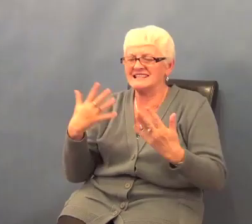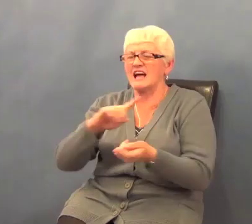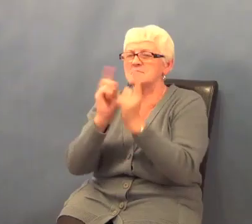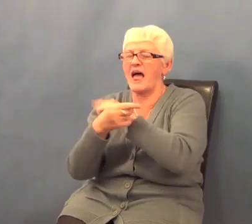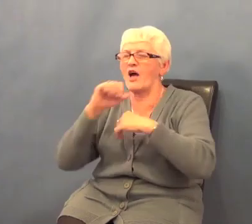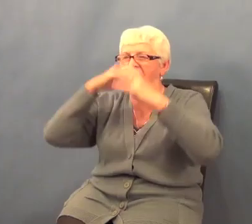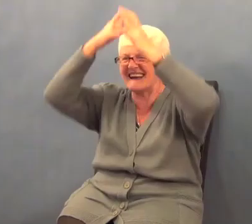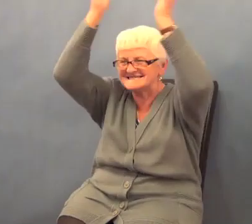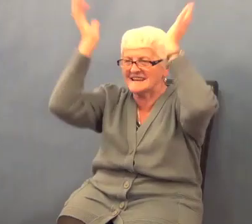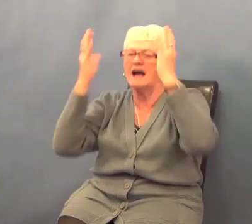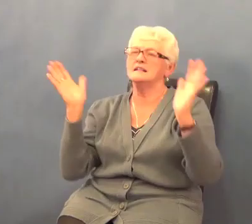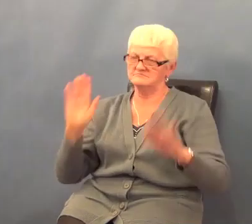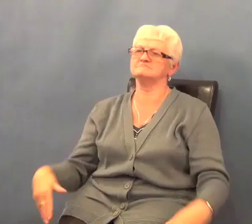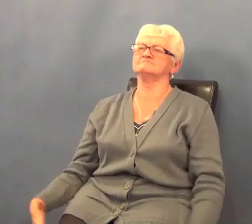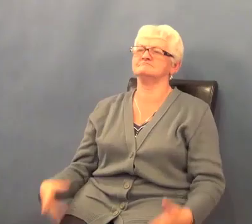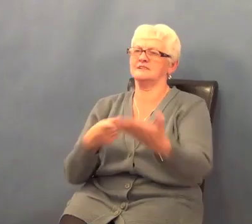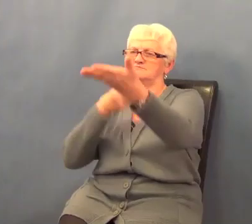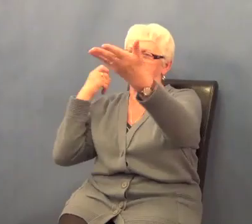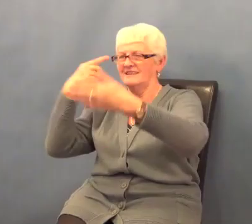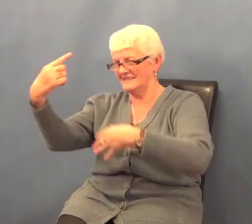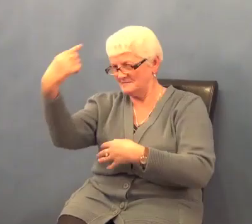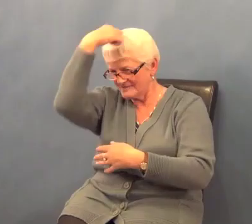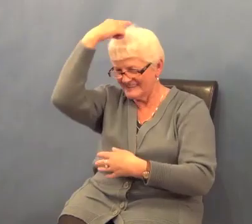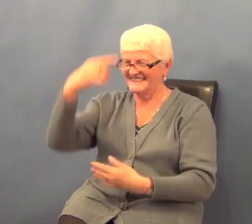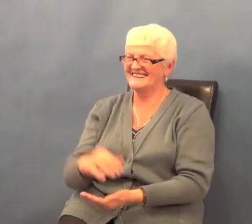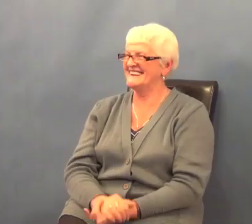Chce zamienić na większego, stawia na głowie i zgadza się na strzelanie.